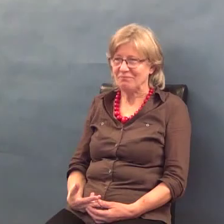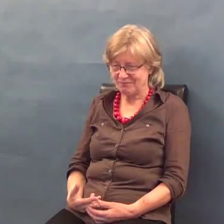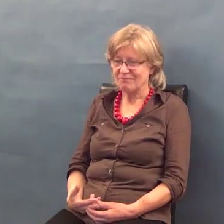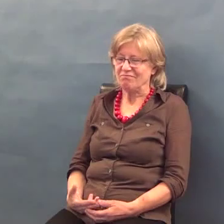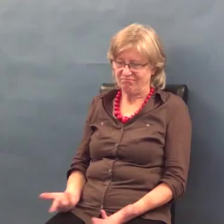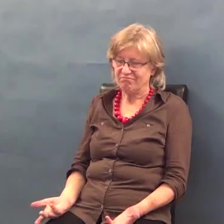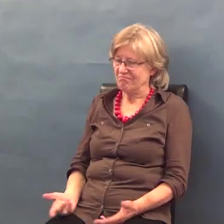nie.